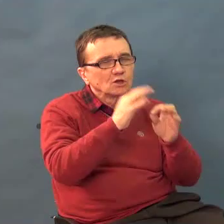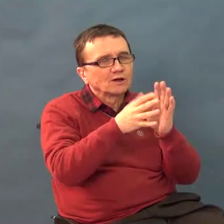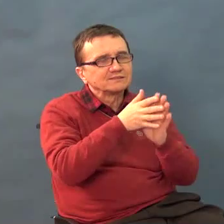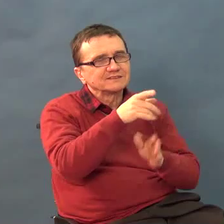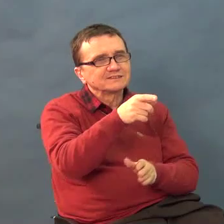Dokładnie zamigaj.